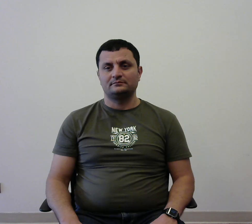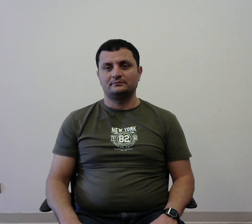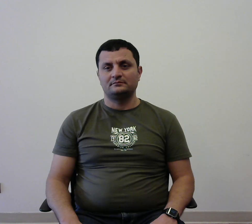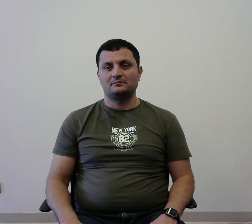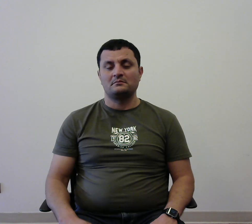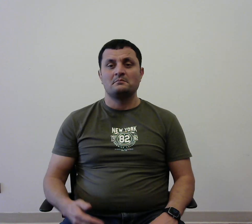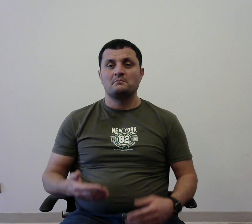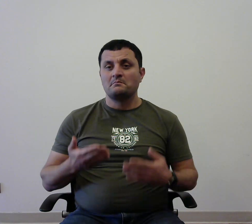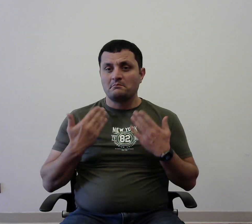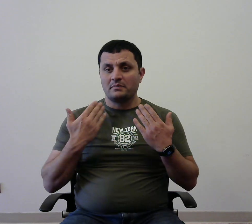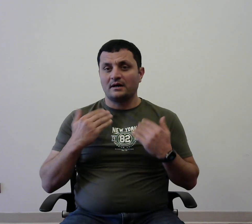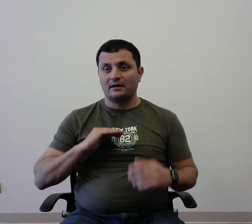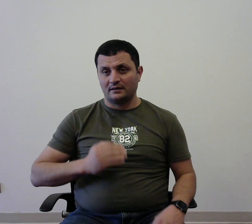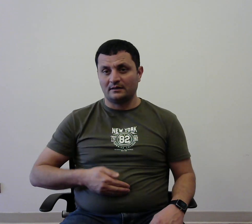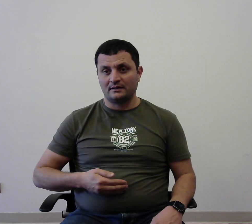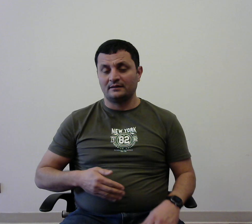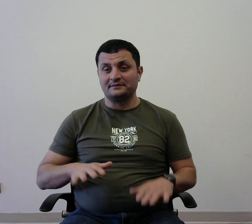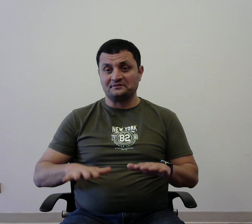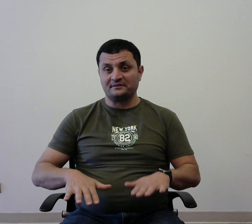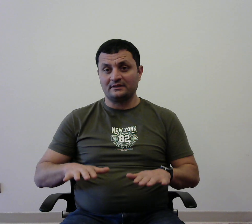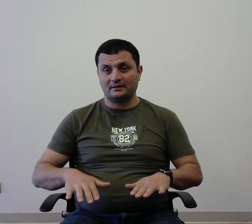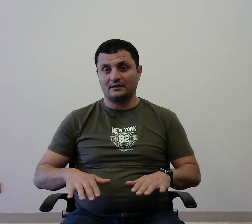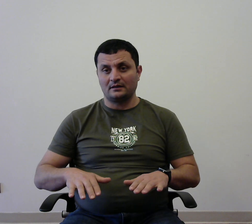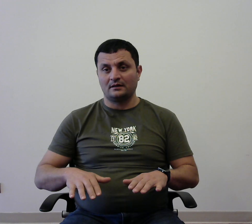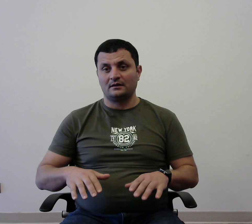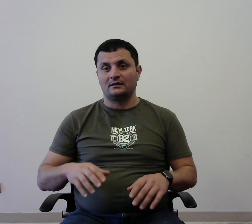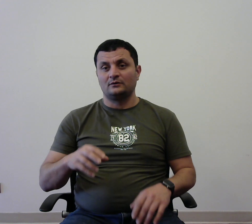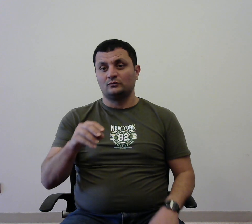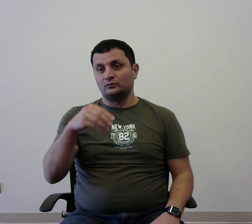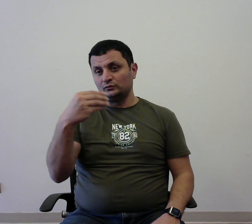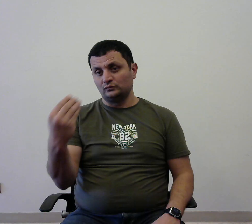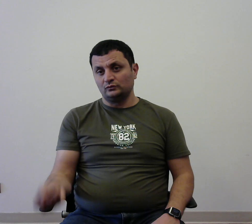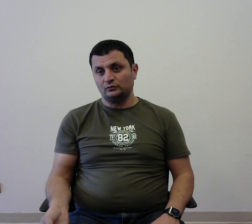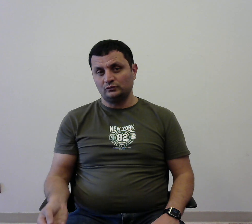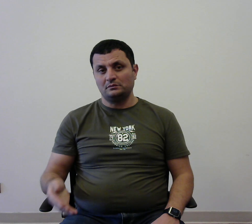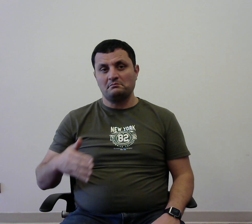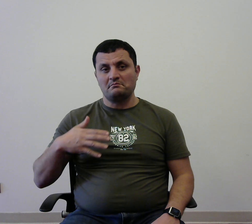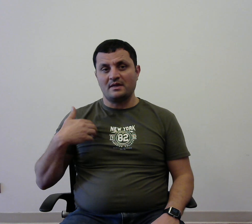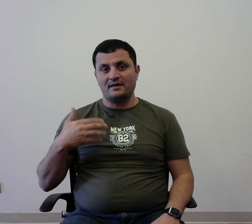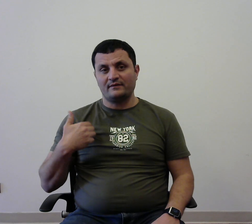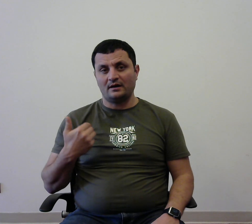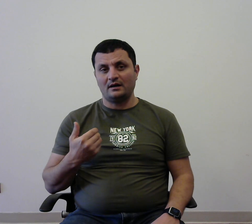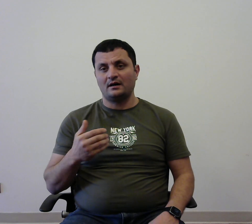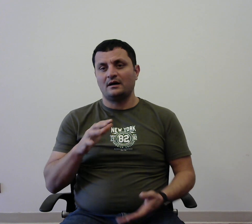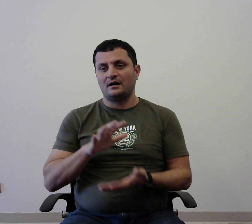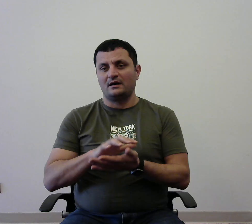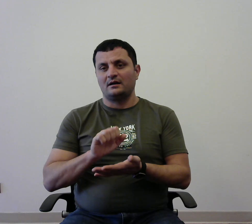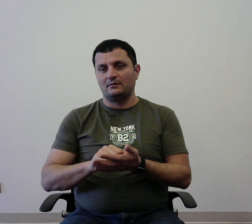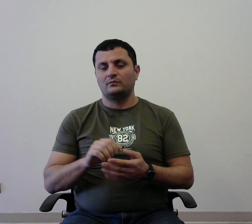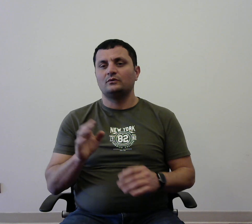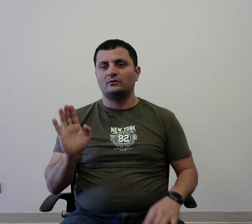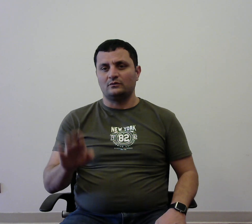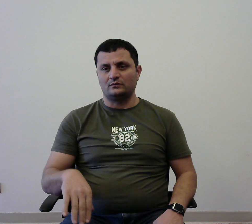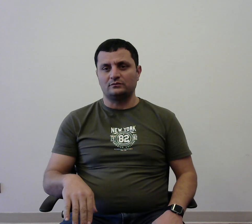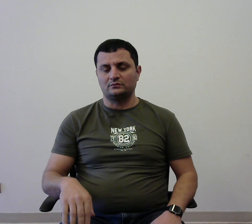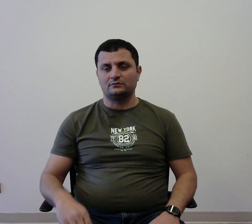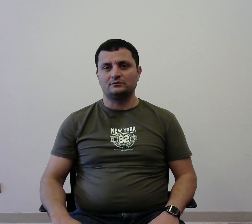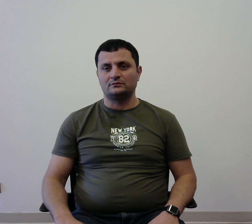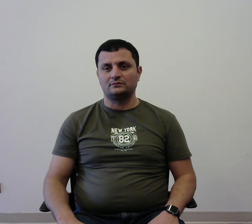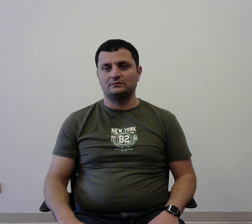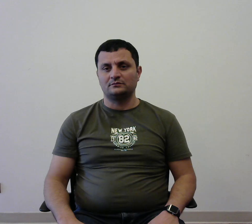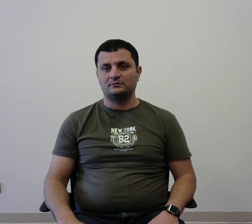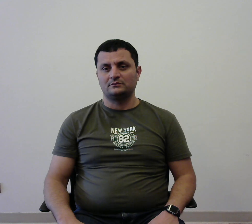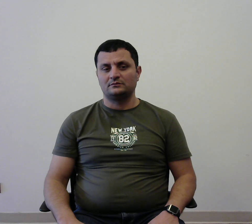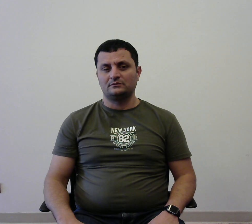Bağda yerə düşən meyvələr xarab olmuşdu